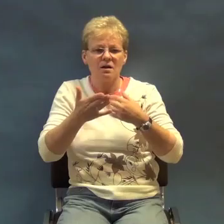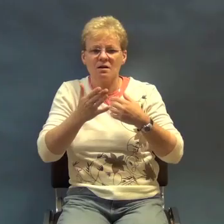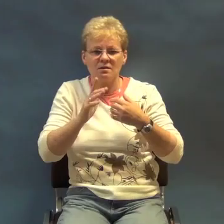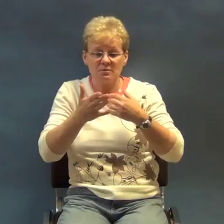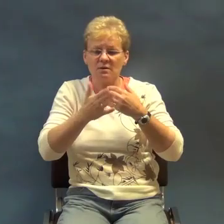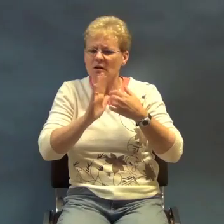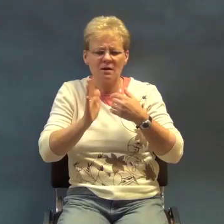Nie.